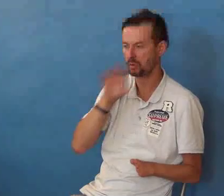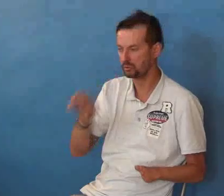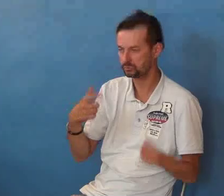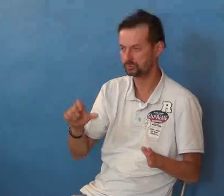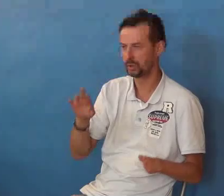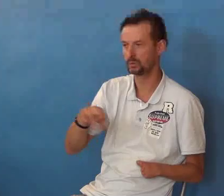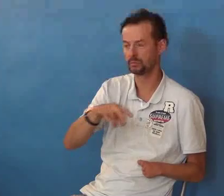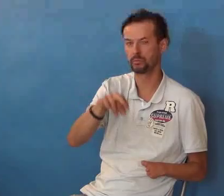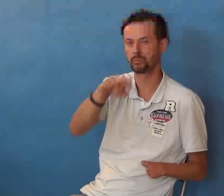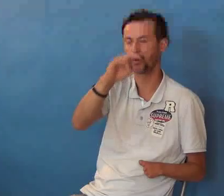Odchodzi.